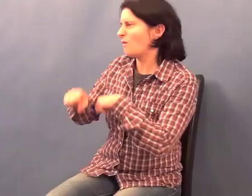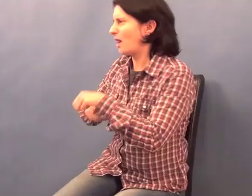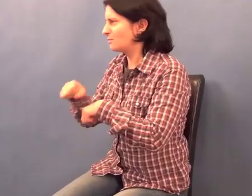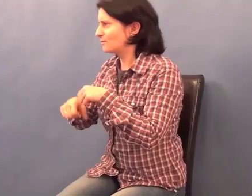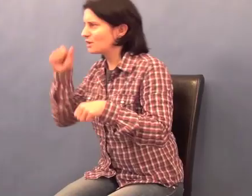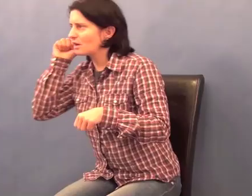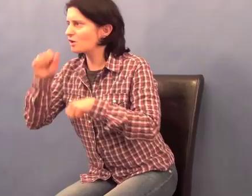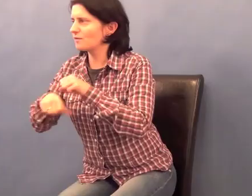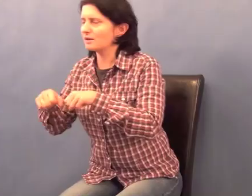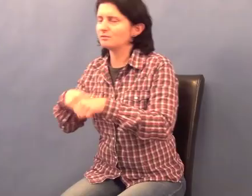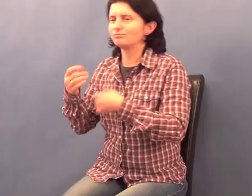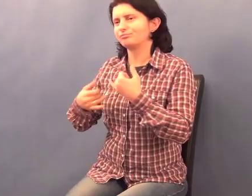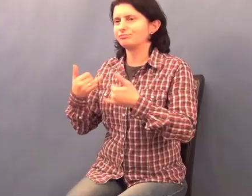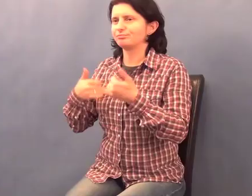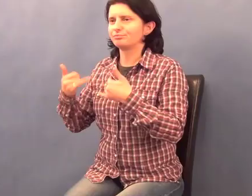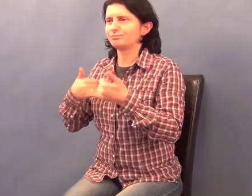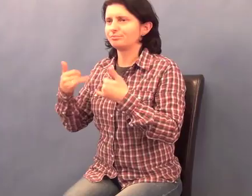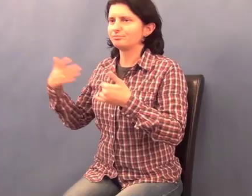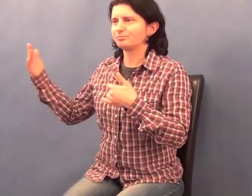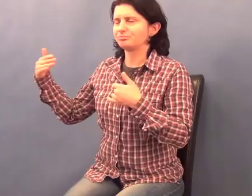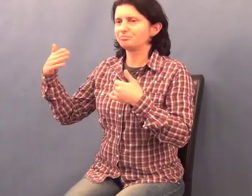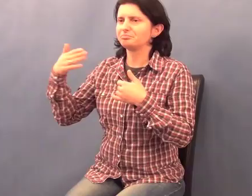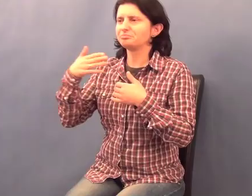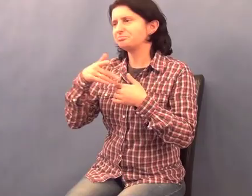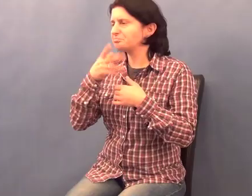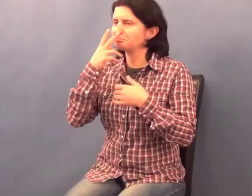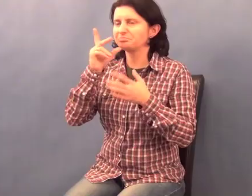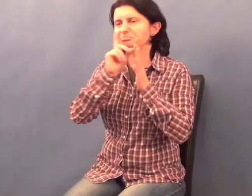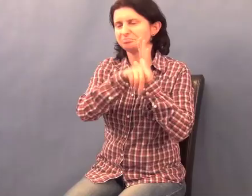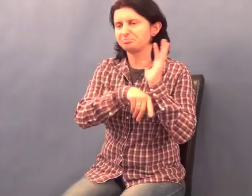Dziewczyna jadąca na rowerze spojrzała i pojechała.